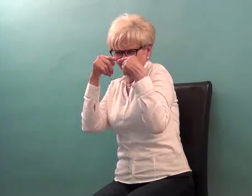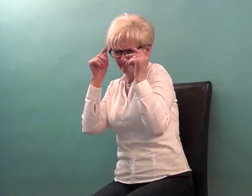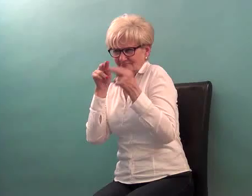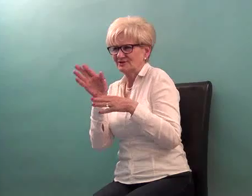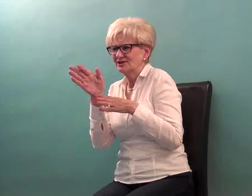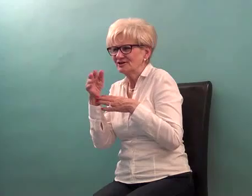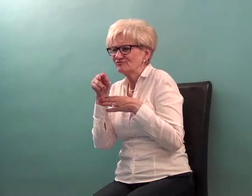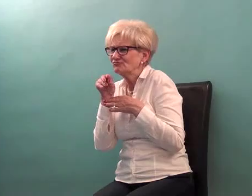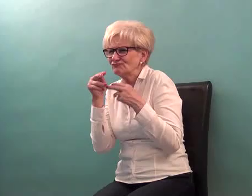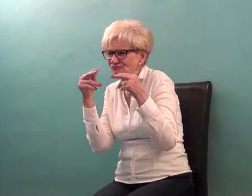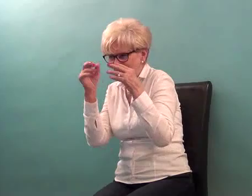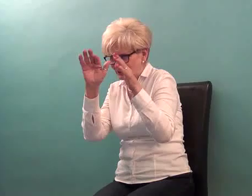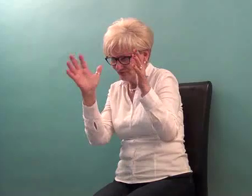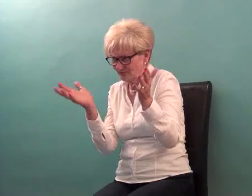Ryba zbliża do niego pyszczek przez szybę akwarium.